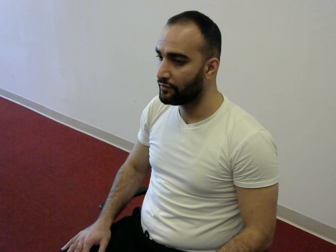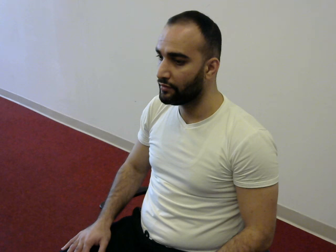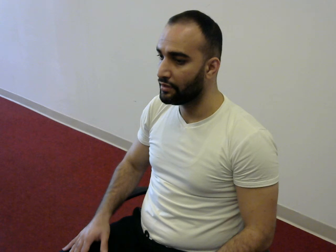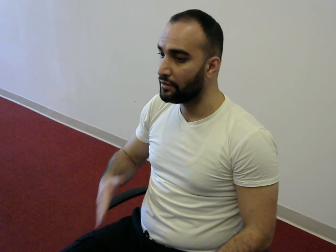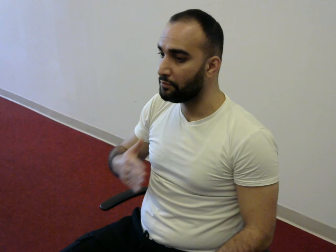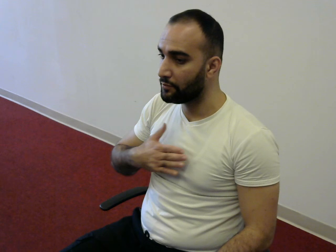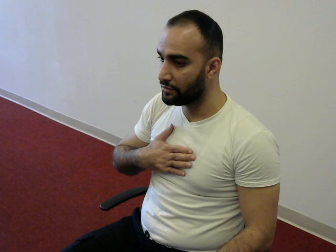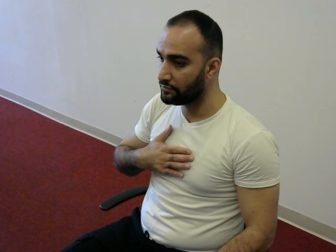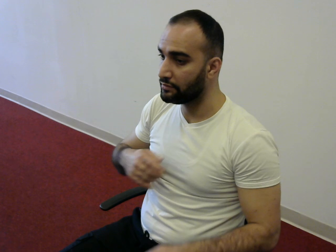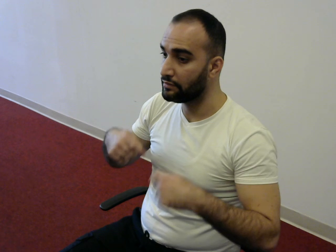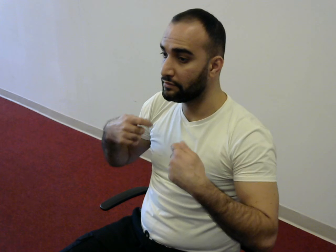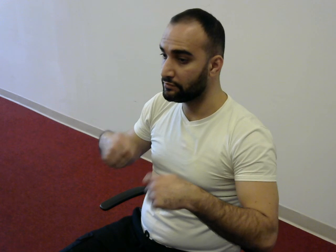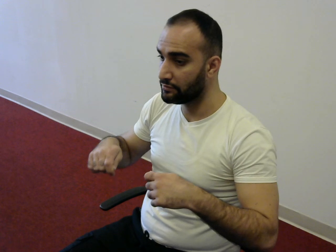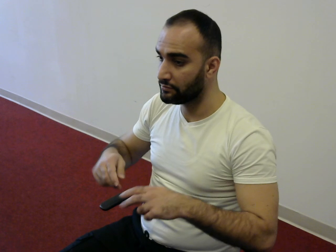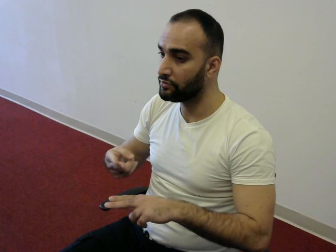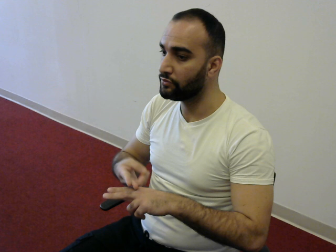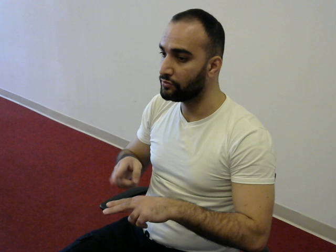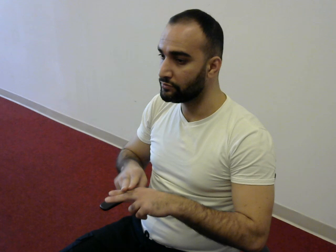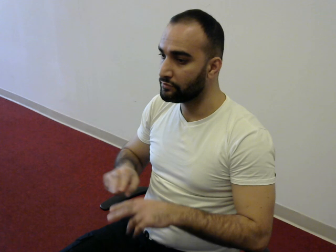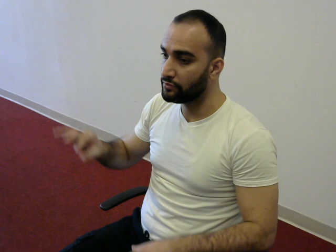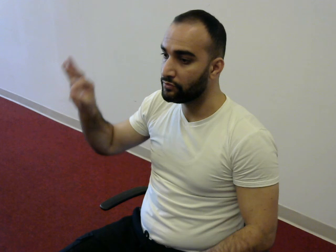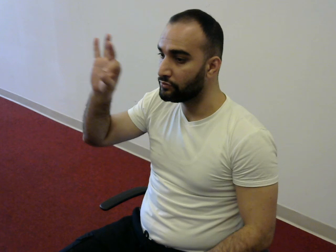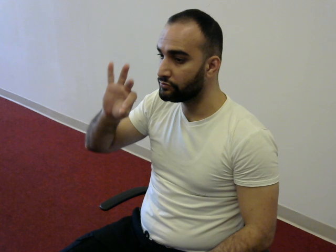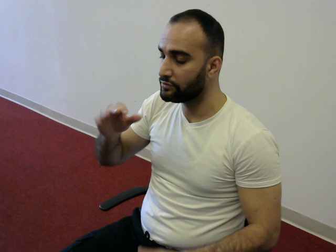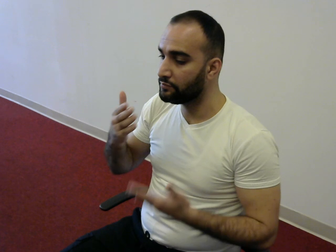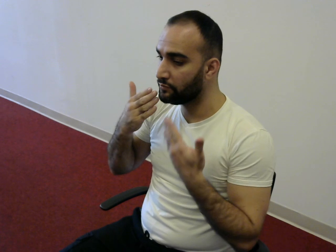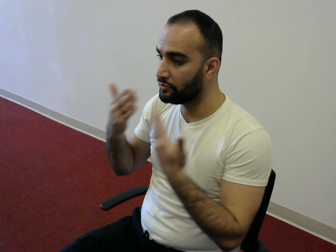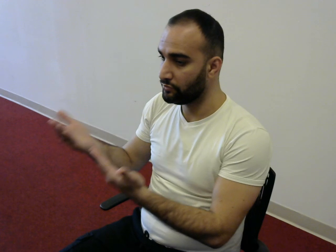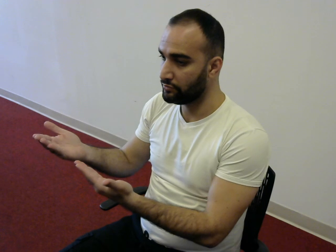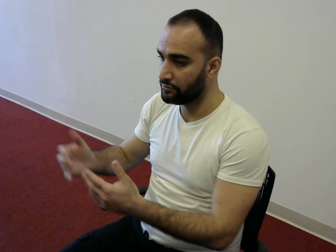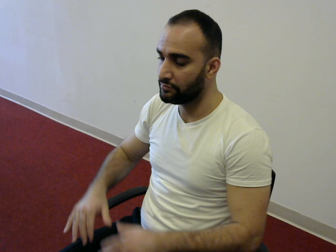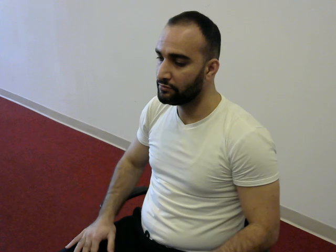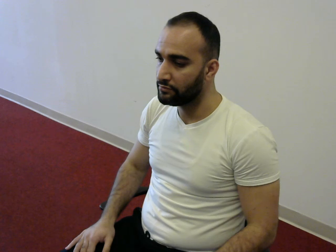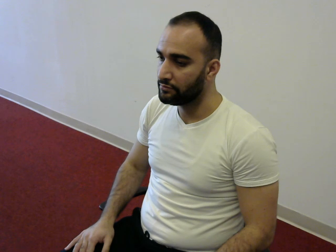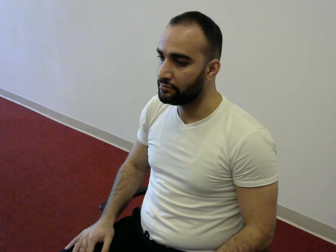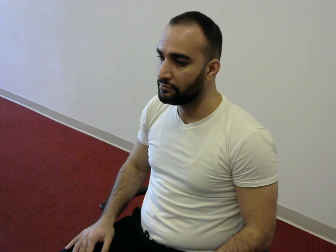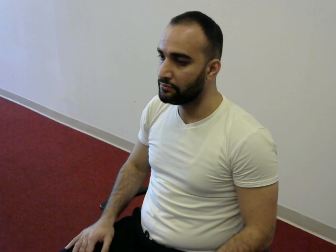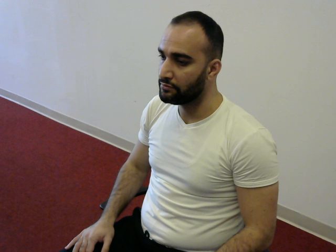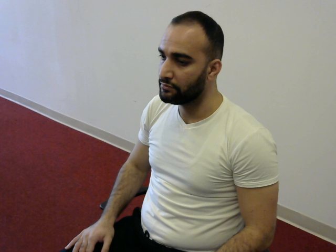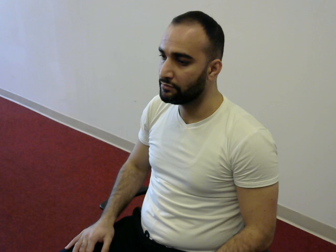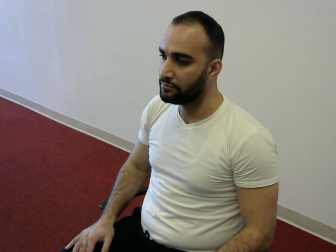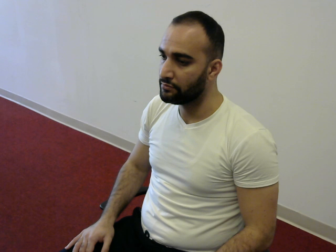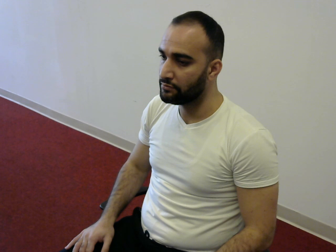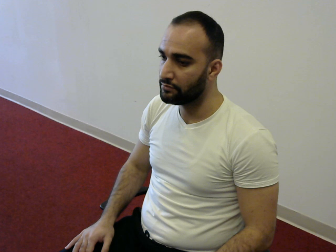Mən satıcıdan bu barədə soruşdum